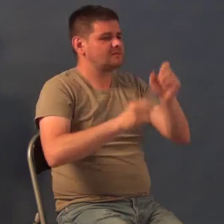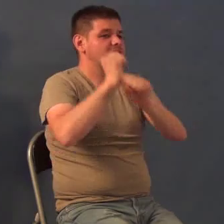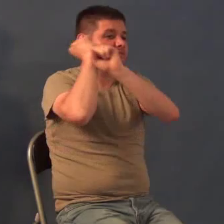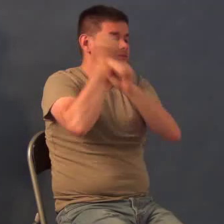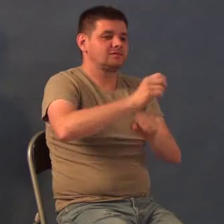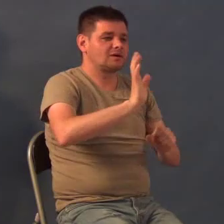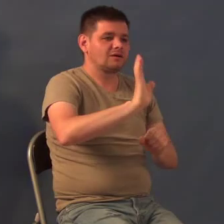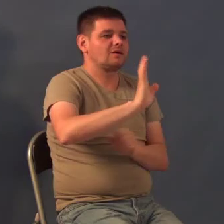Ktoś bierze zamach, ale nie...